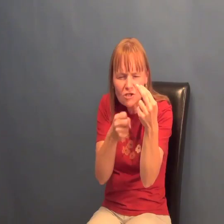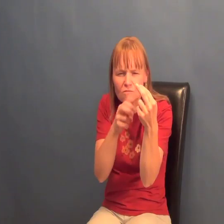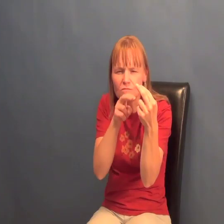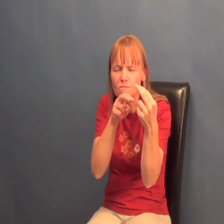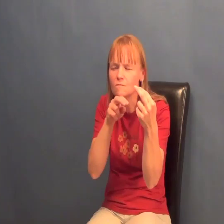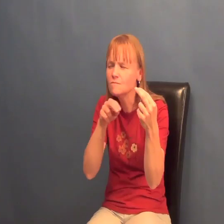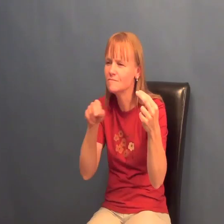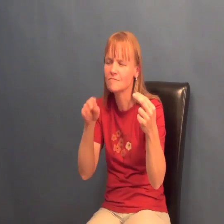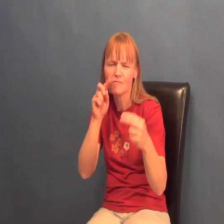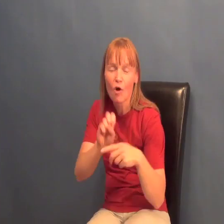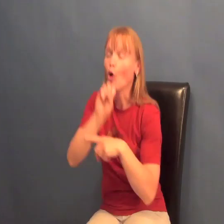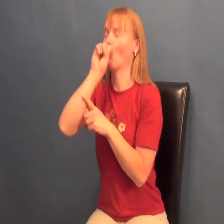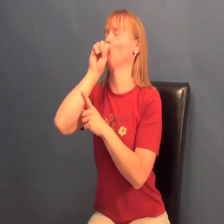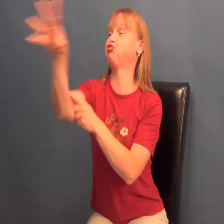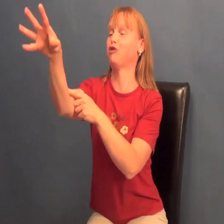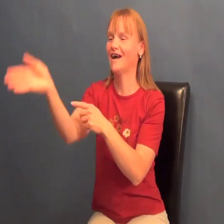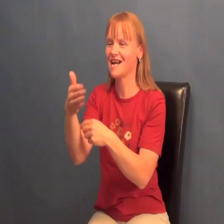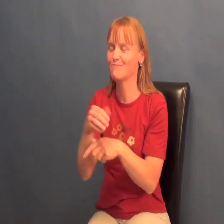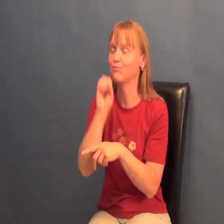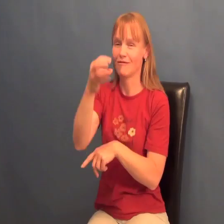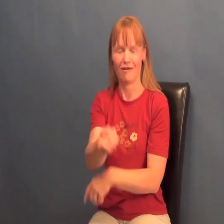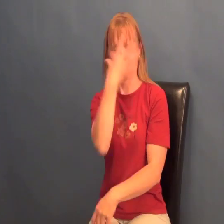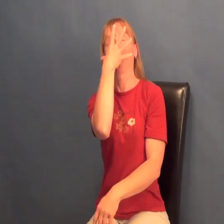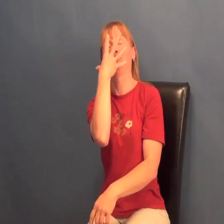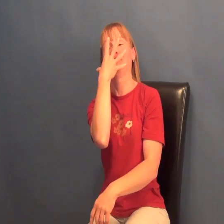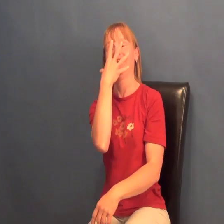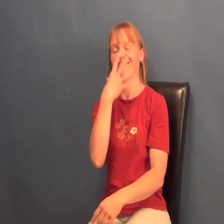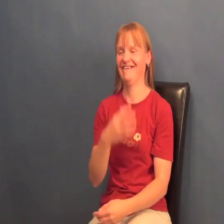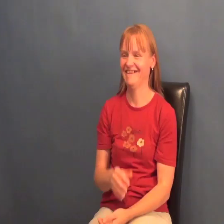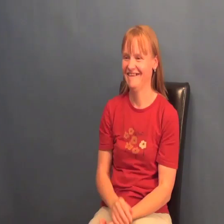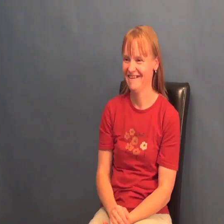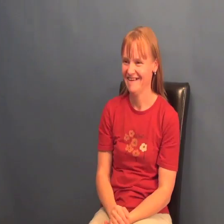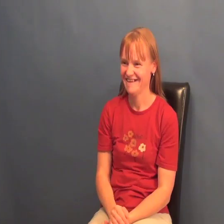Mierzą się wzrokiem. Ryba wyskakuje i opluwa kota wodą.